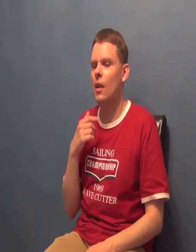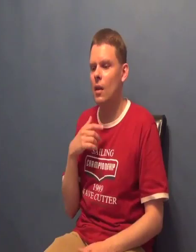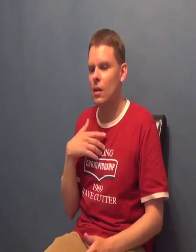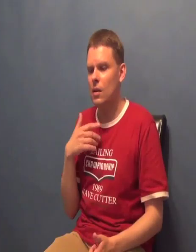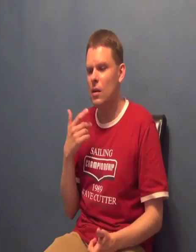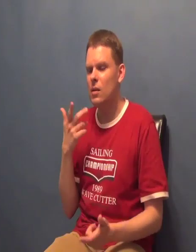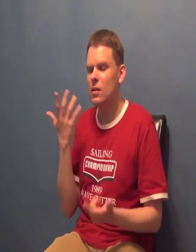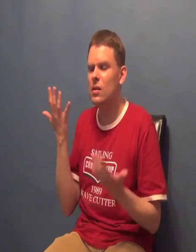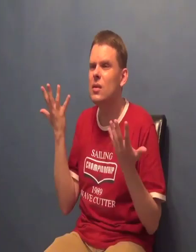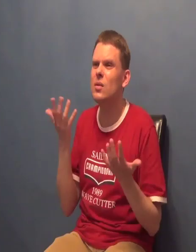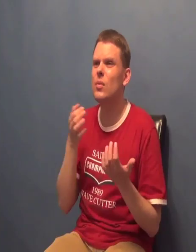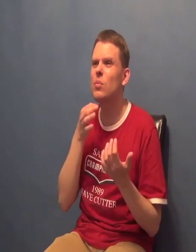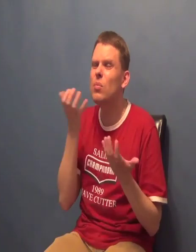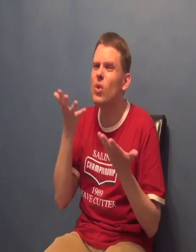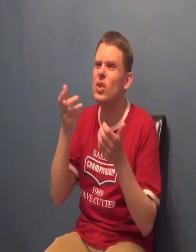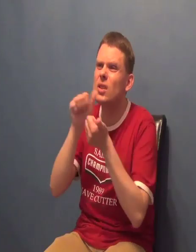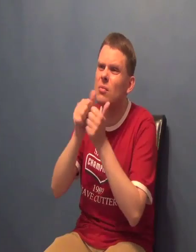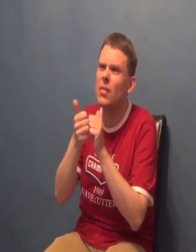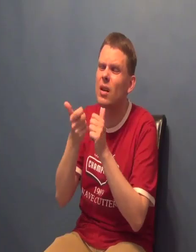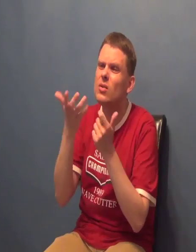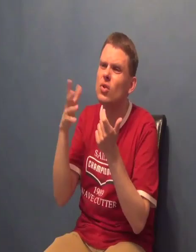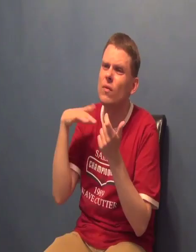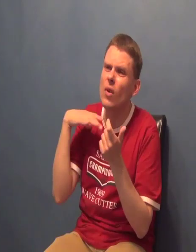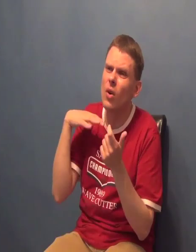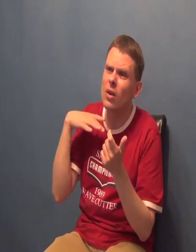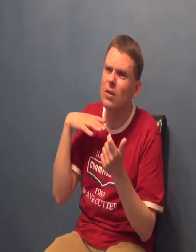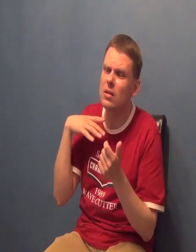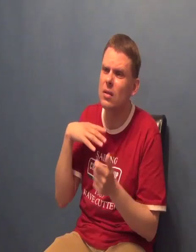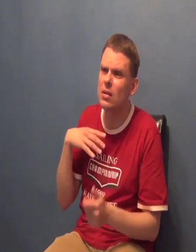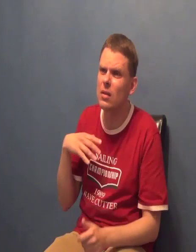Chciałbym... a może by zmienić na wolny termin?